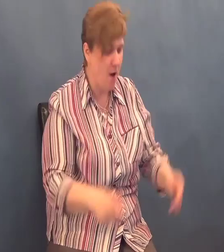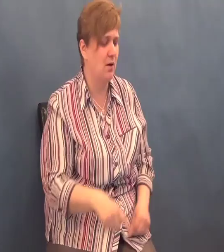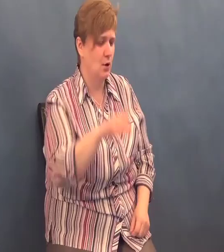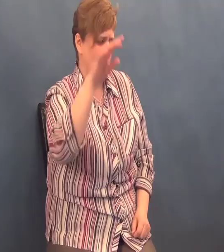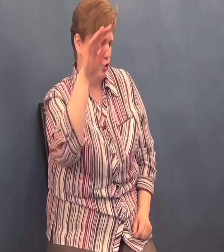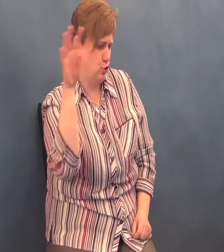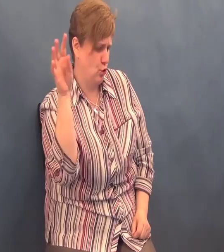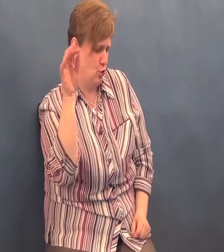Czwarta.